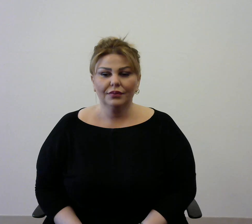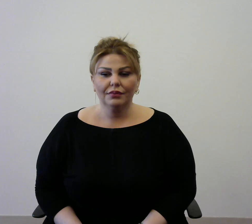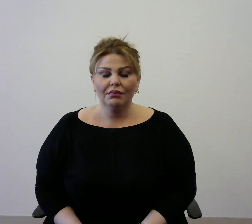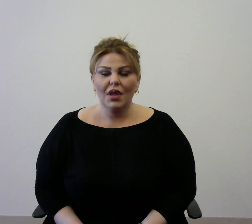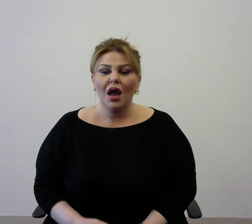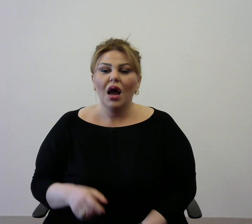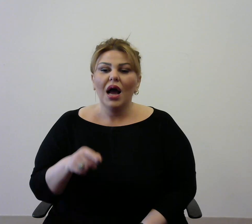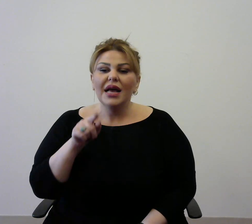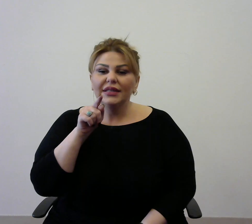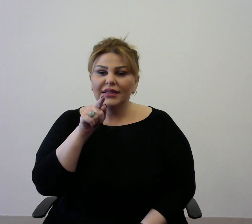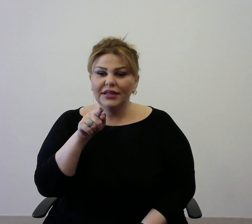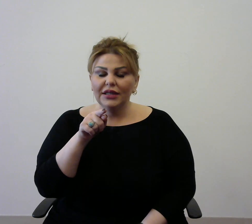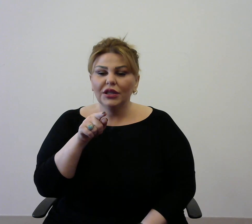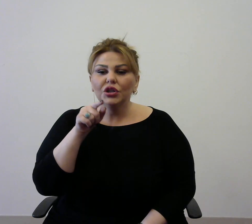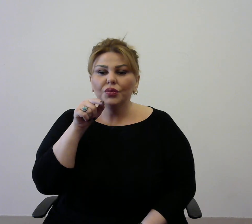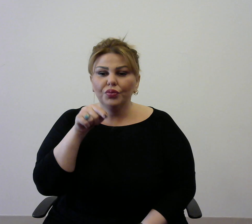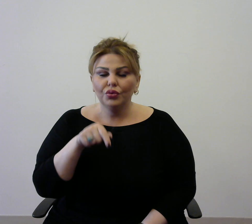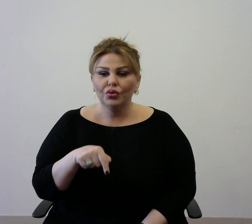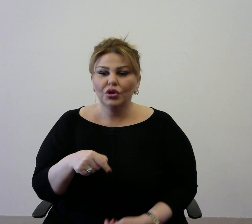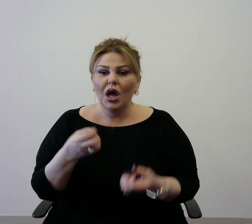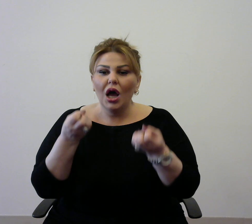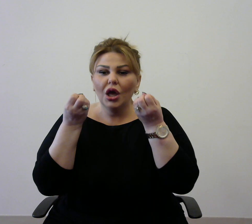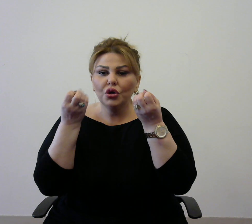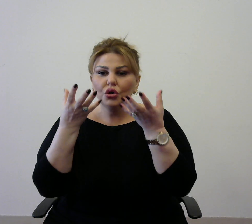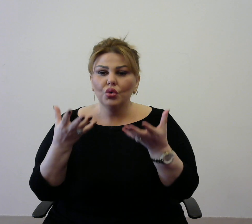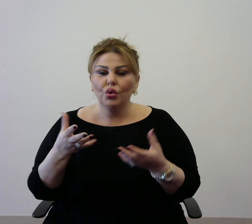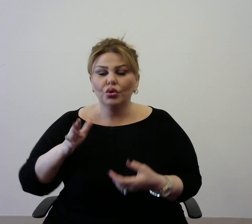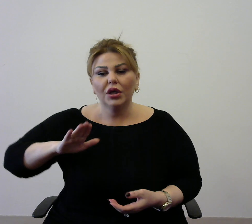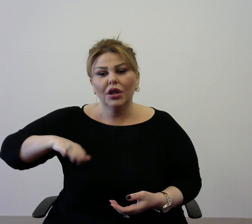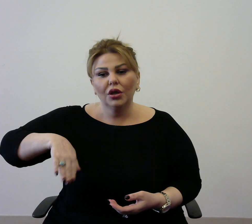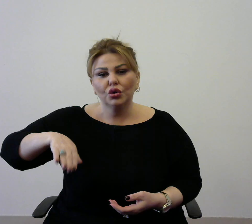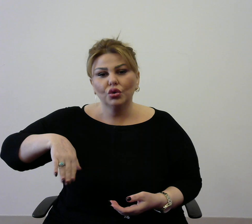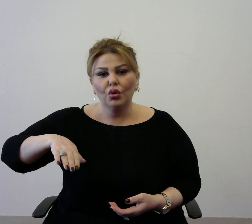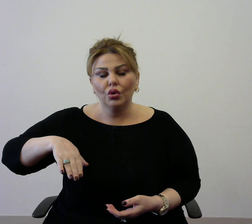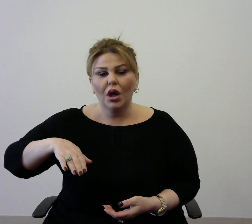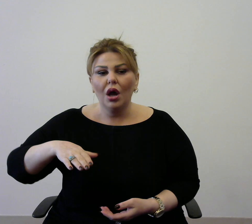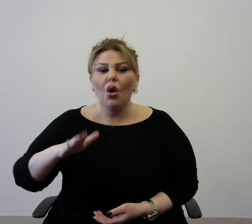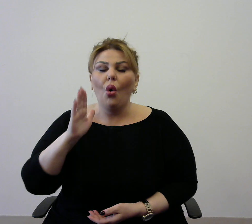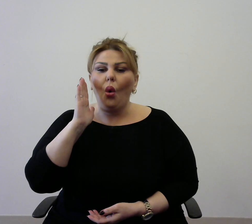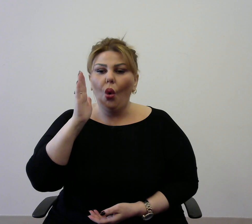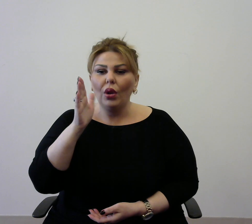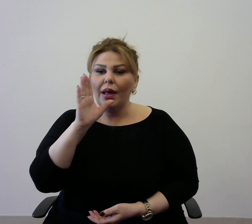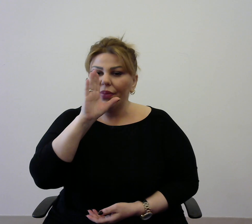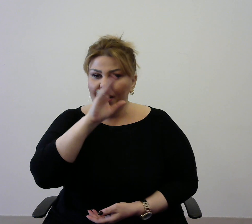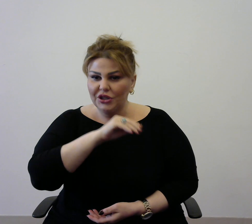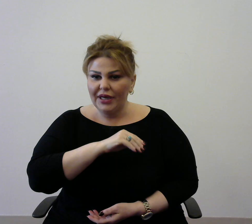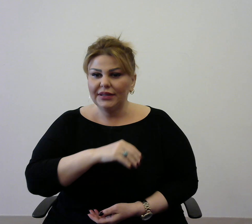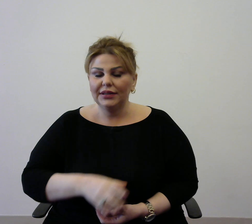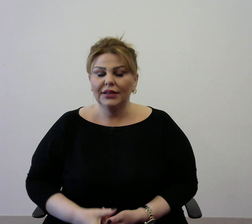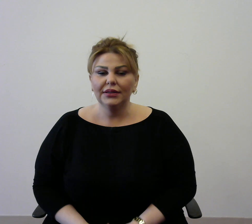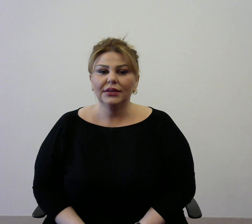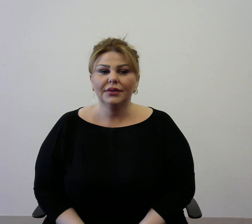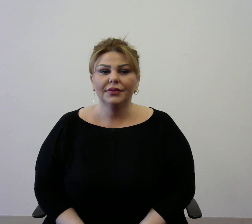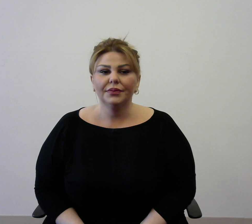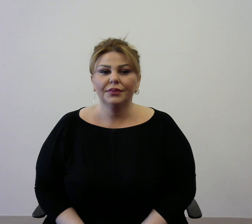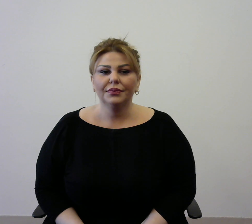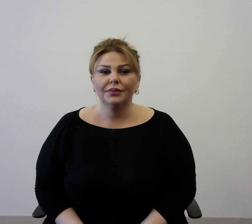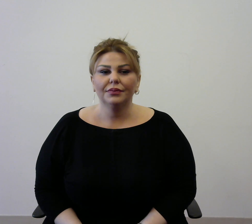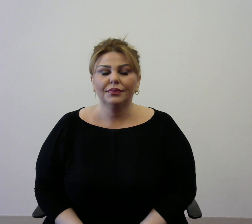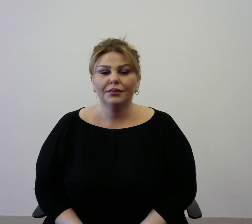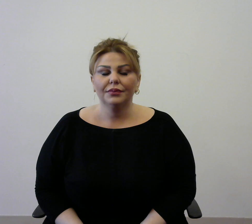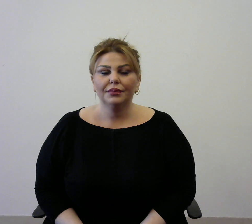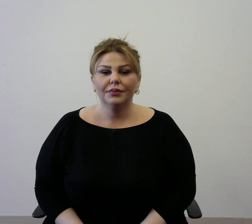Siz günortadan sonra burda olacaqsınızmı?